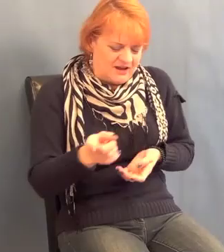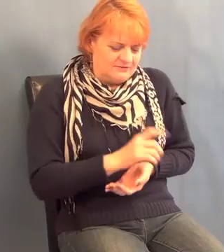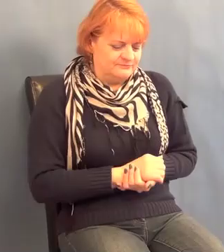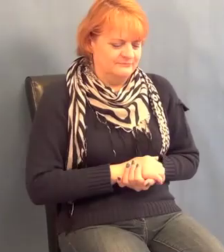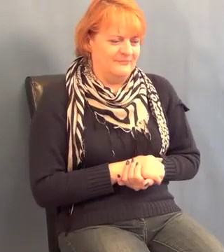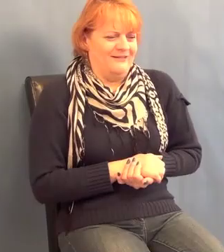Nie wolno.